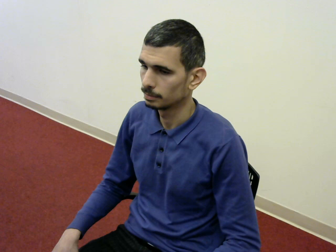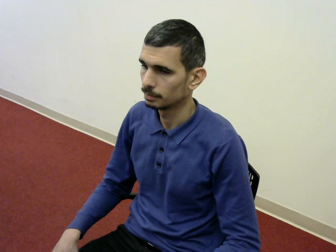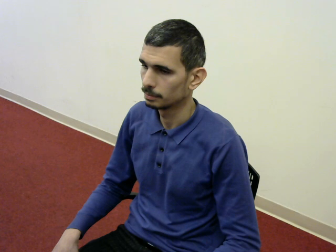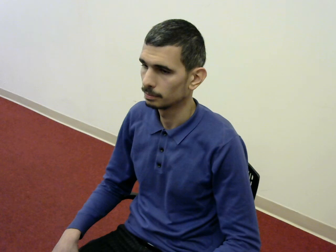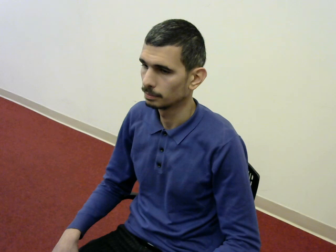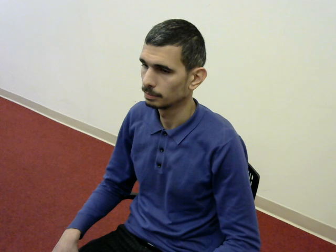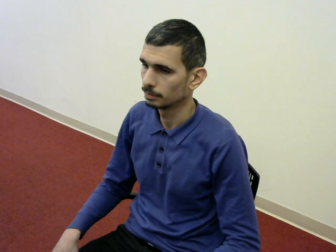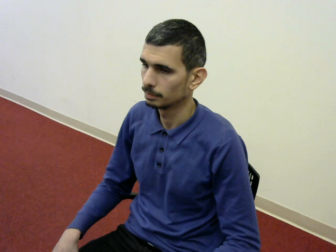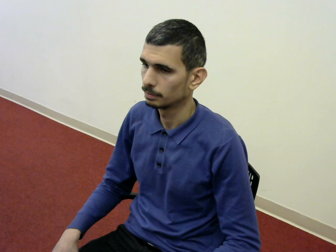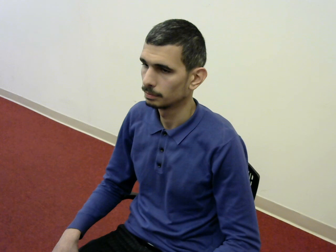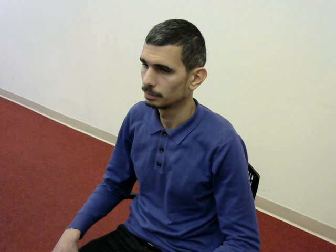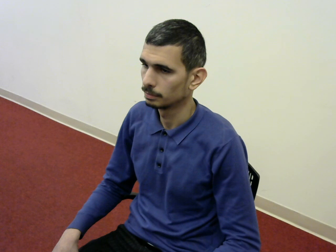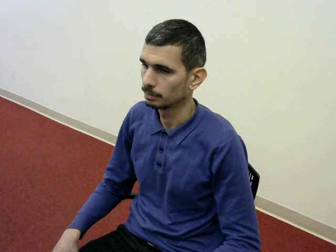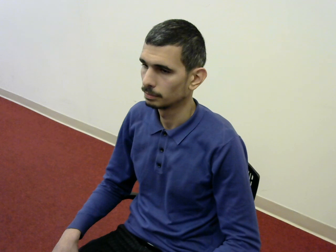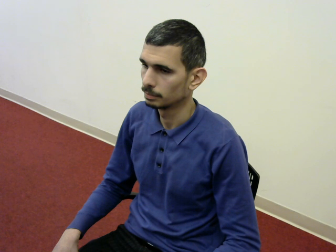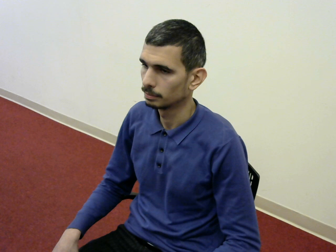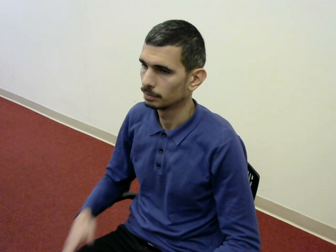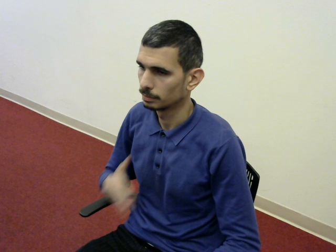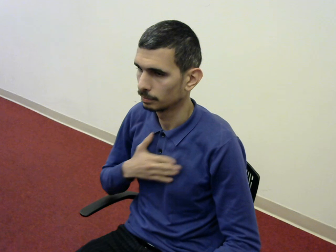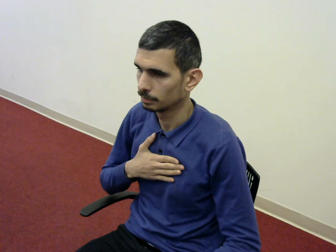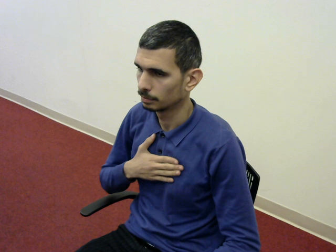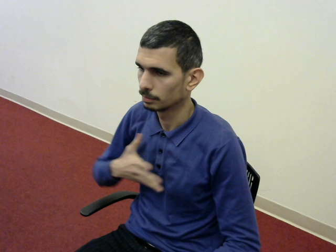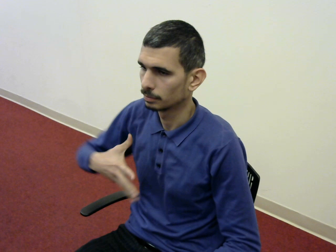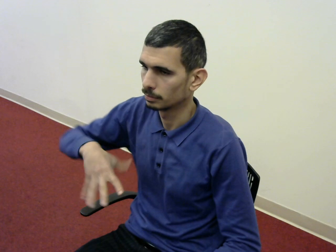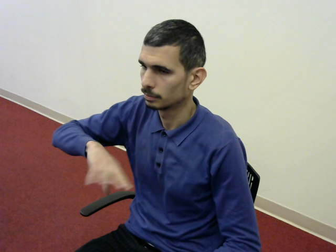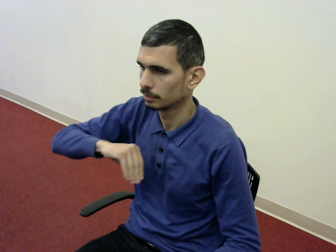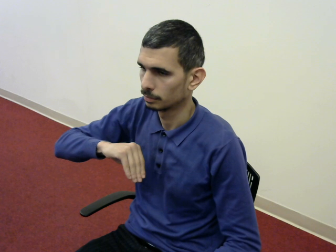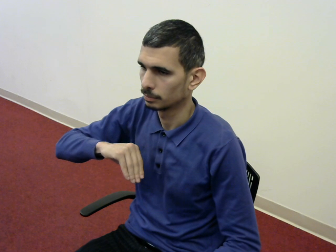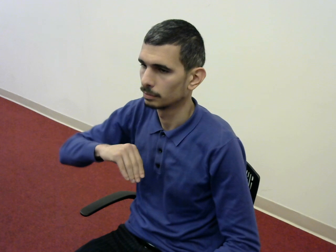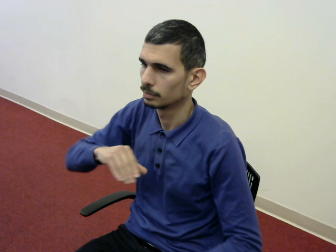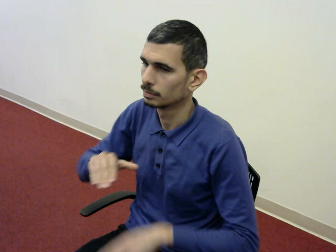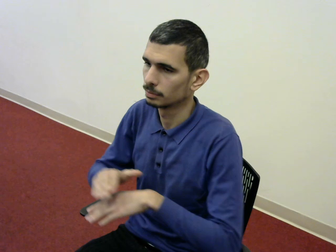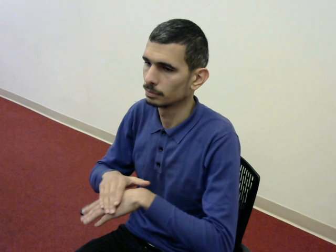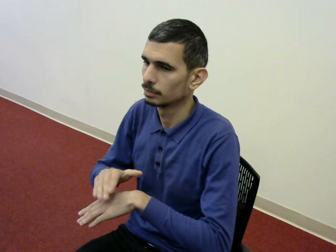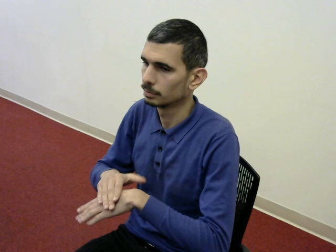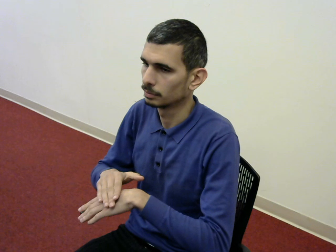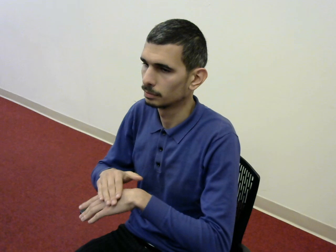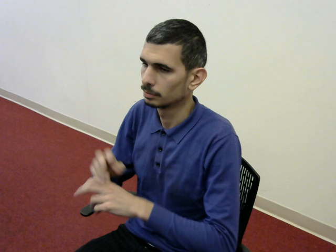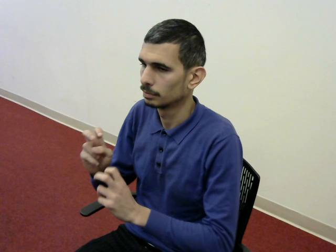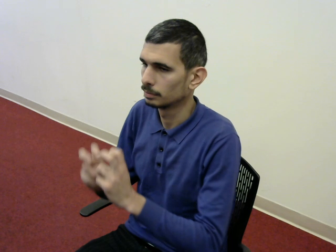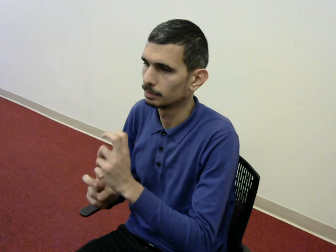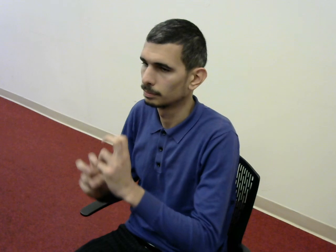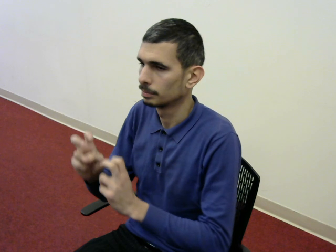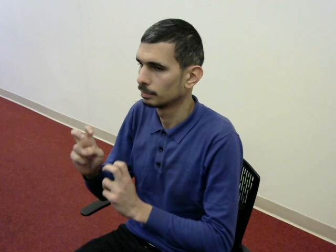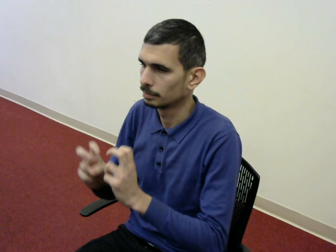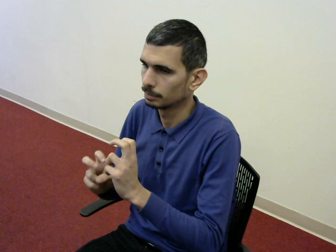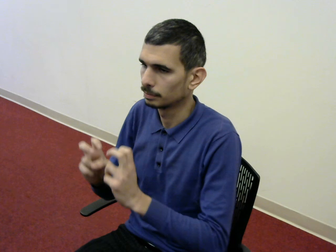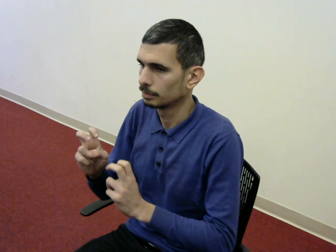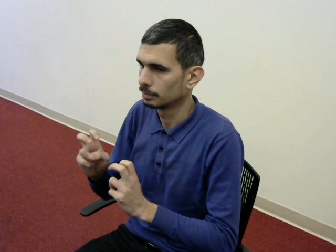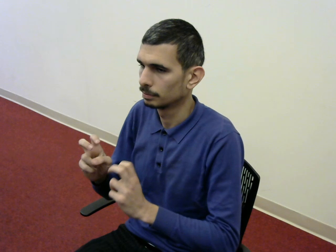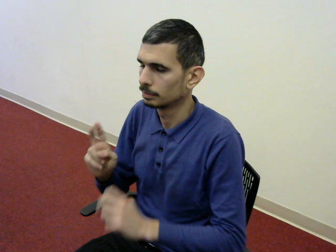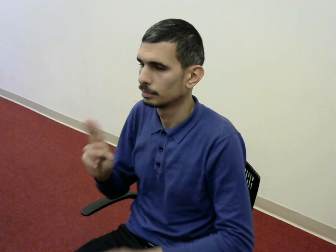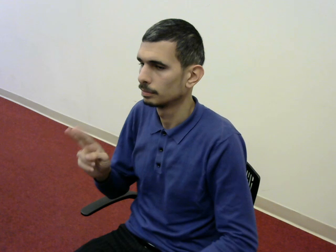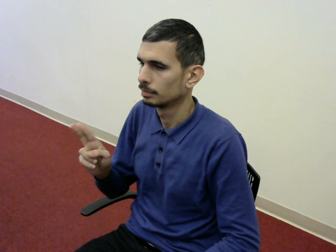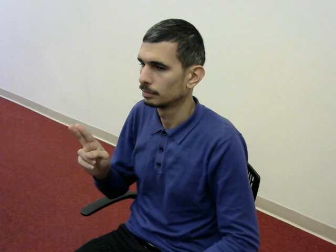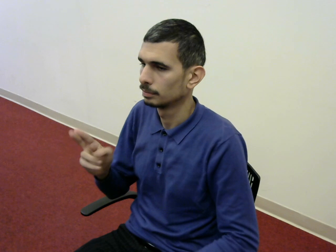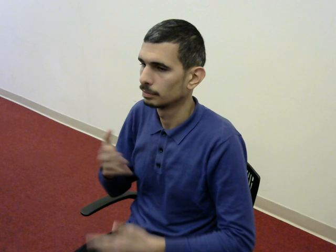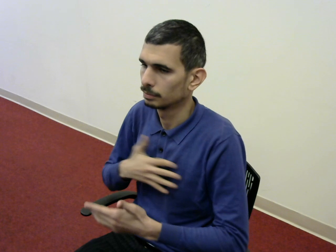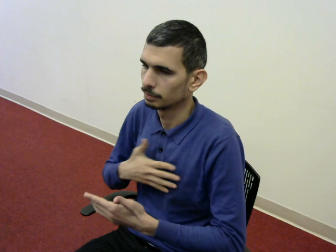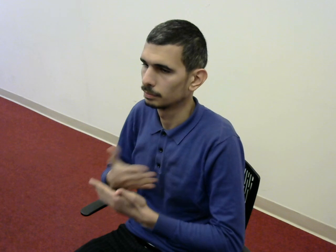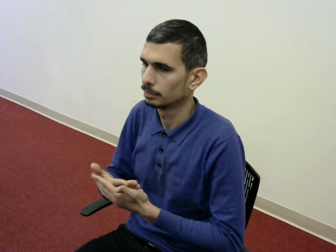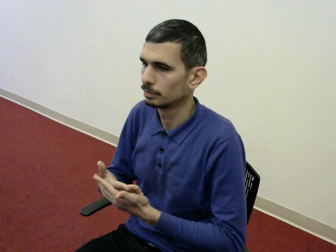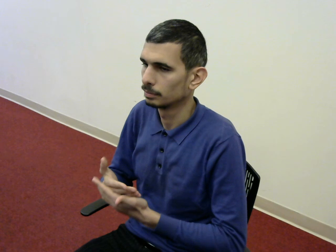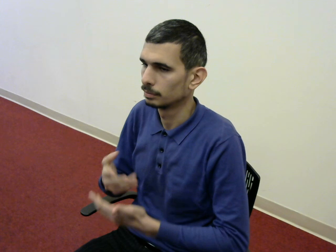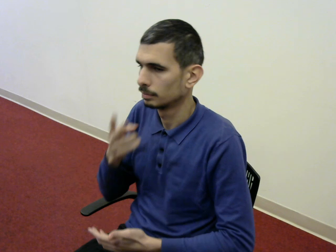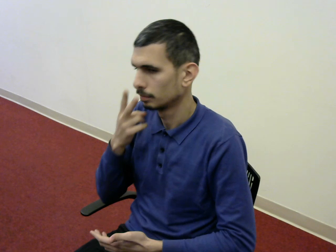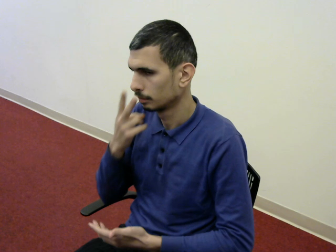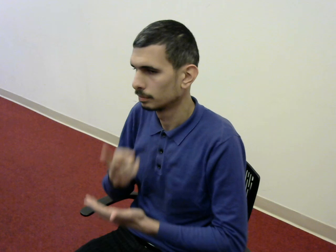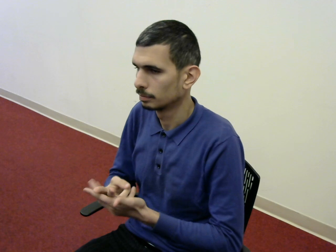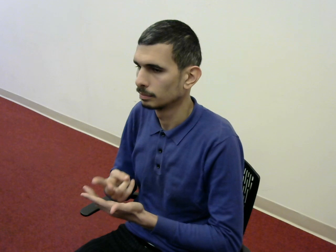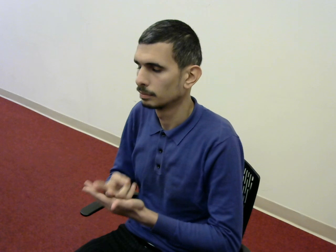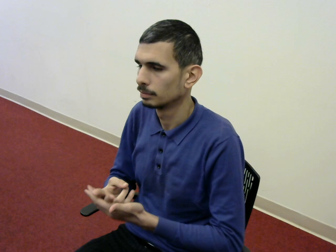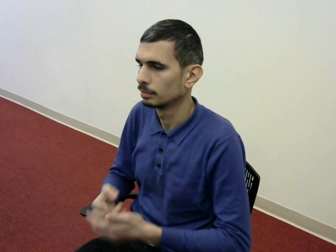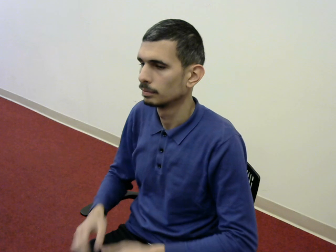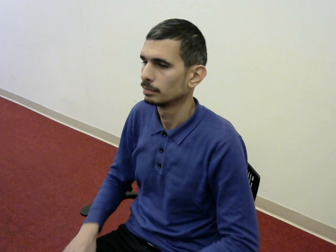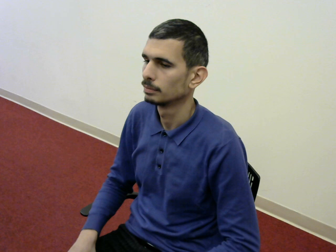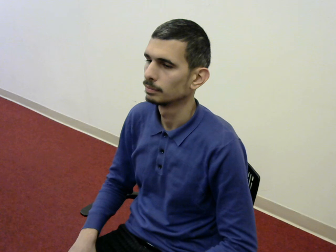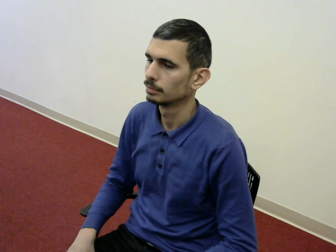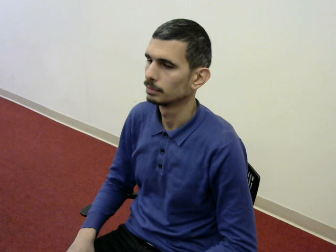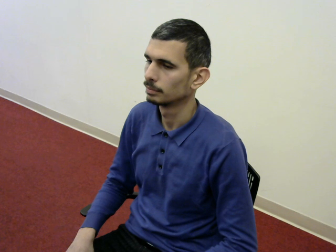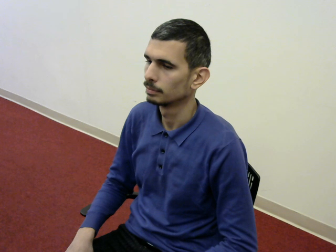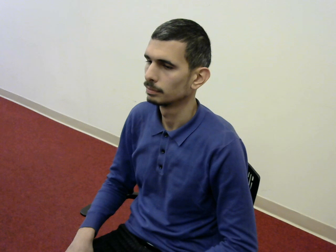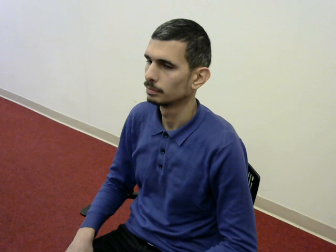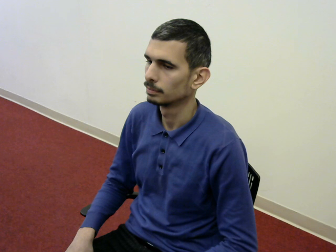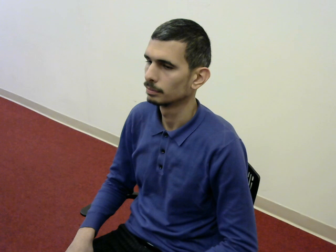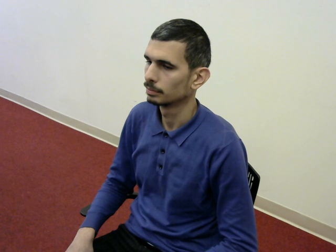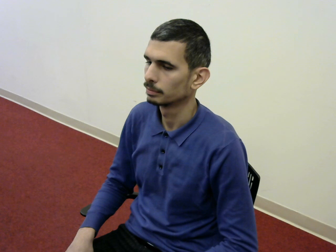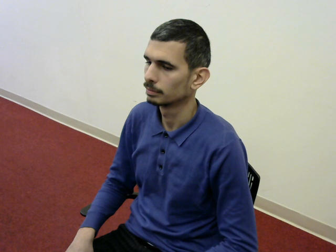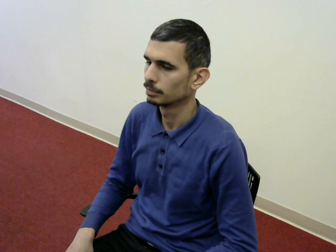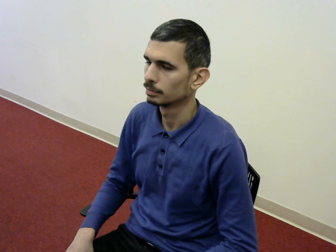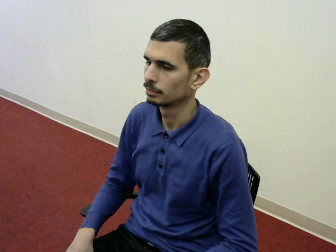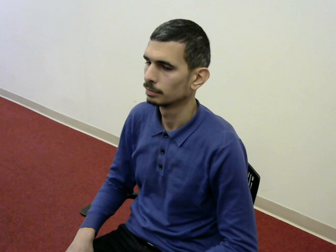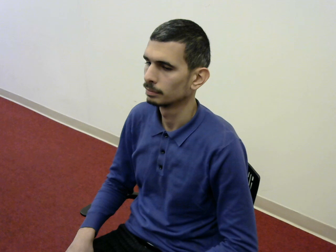Biz özəl şirkət kimi fəaliyyət göstəririk